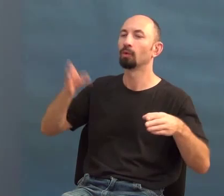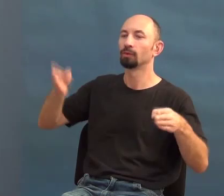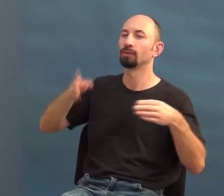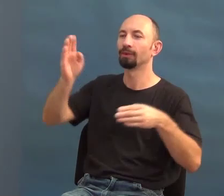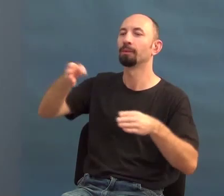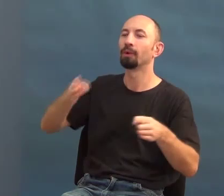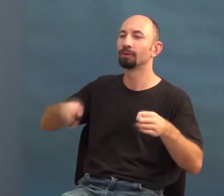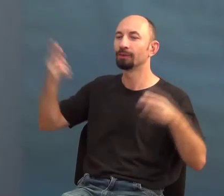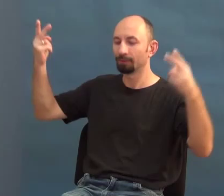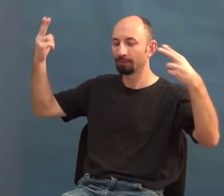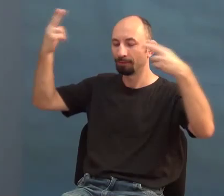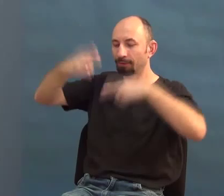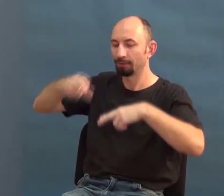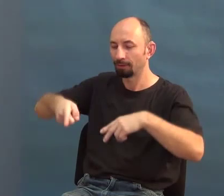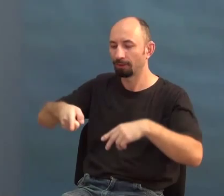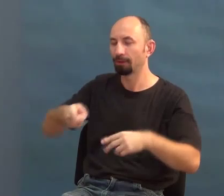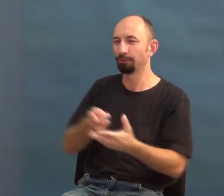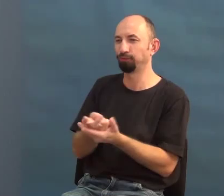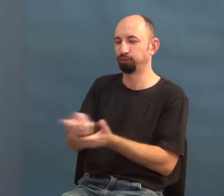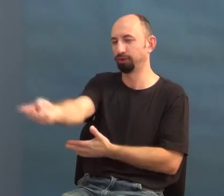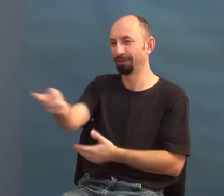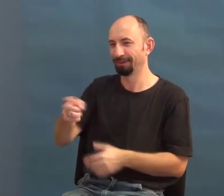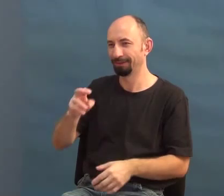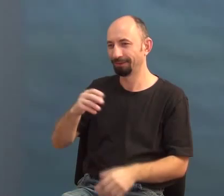To jest szlaban przed torami kolejowymi.